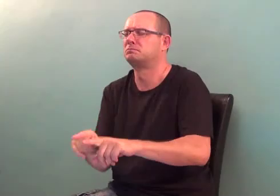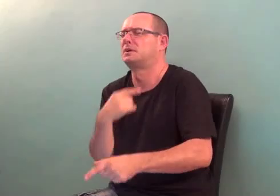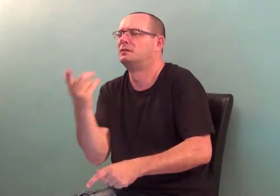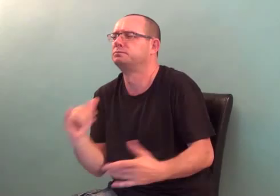Tak samo.